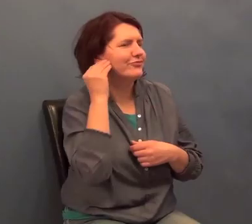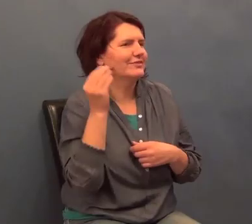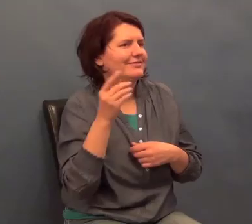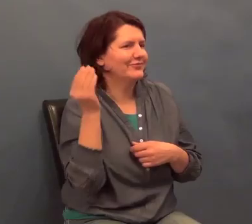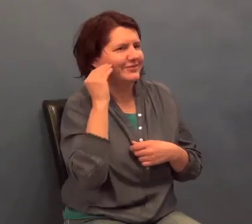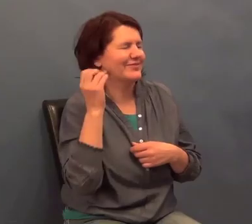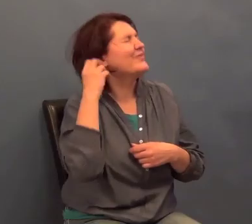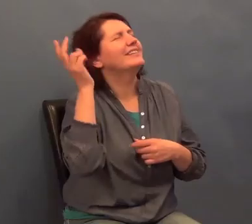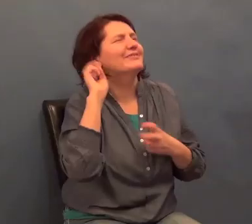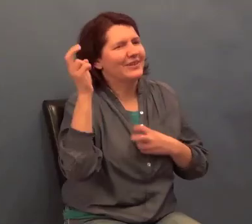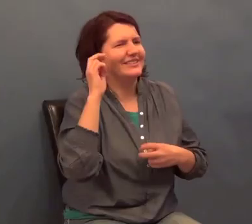Buziak jest bardzo głośny.